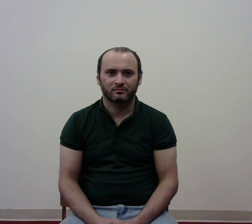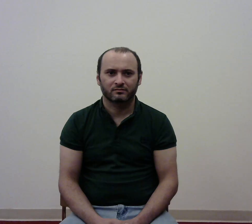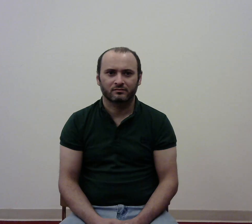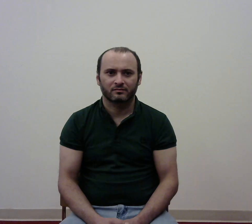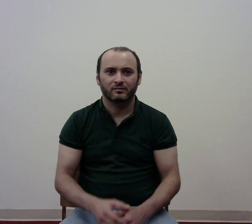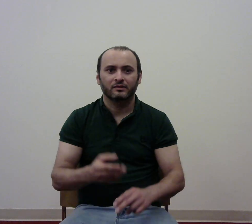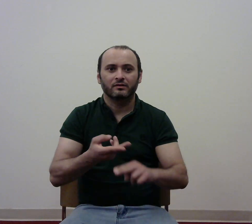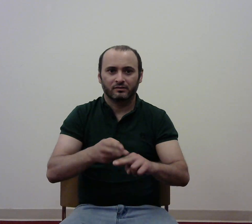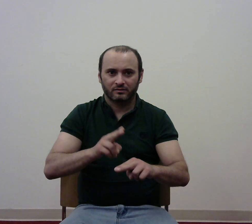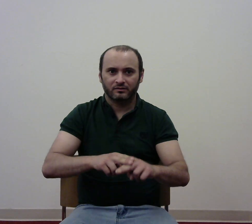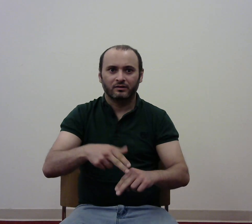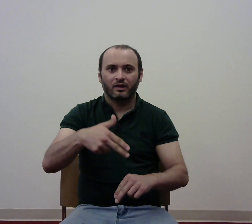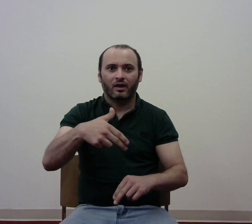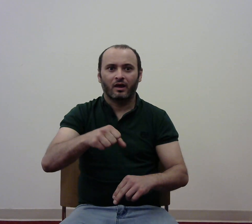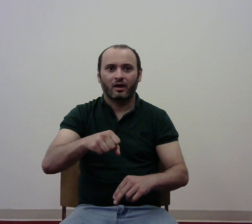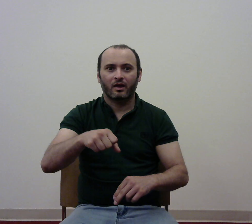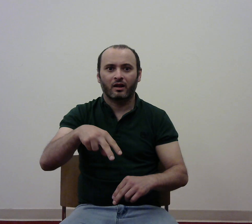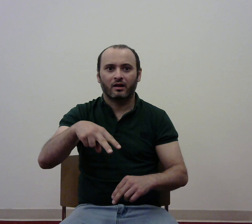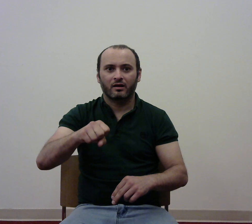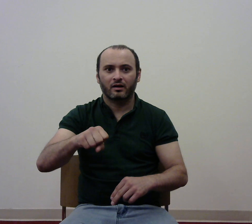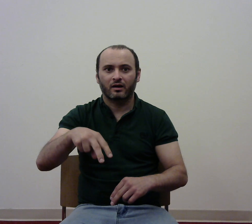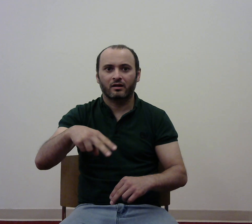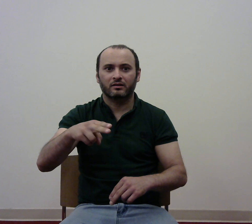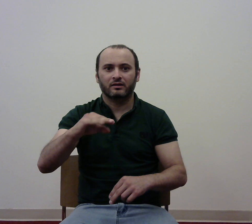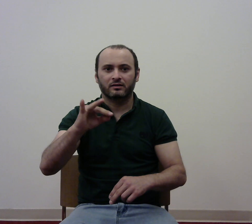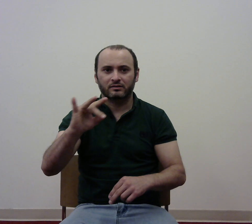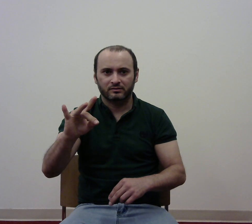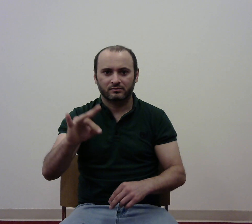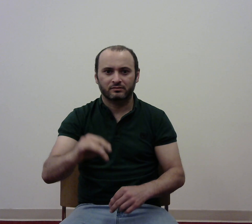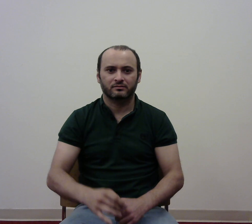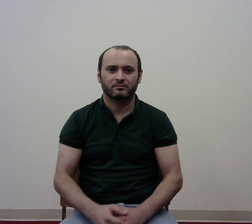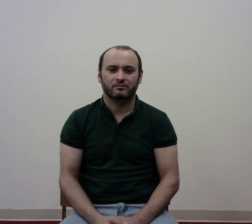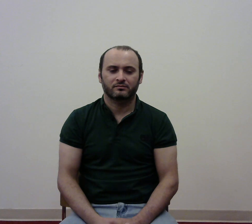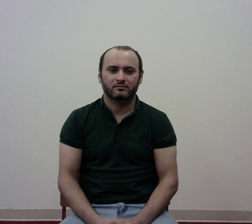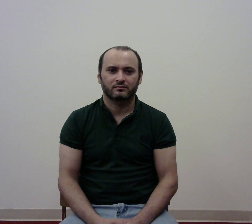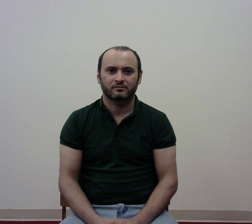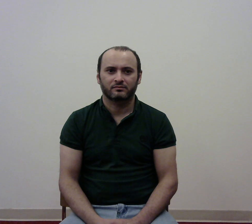Bu halaldır?